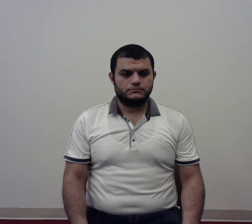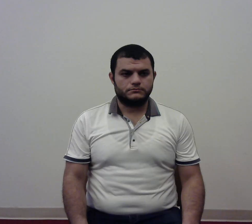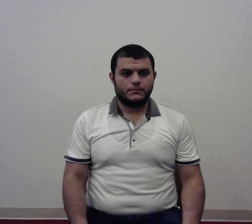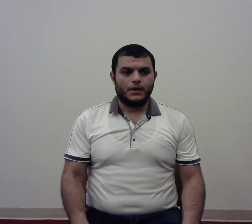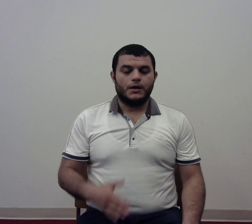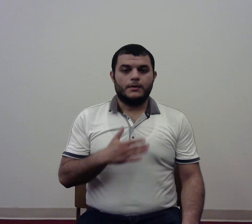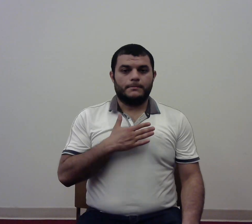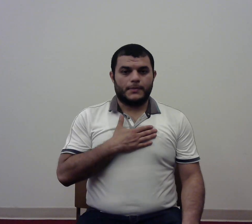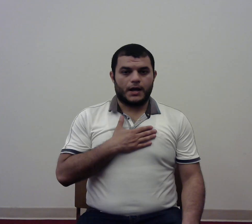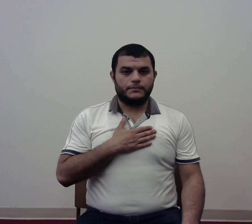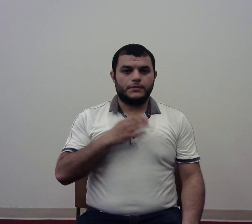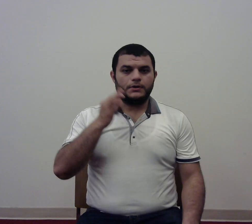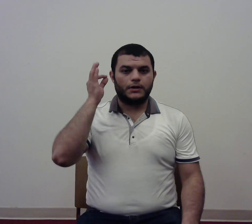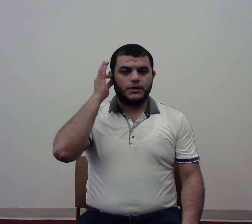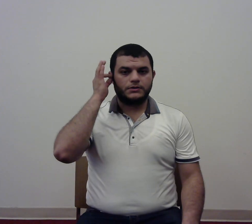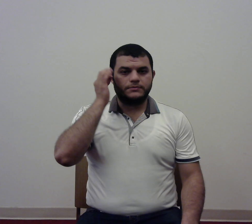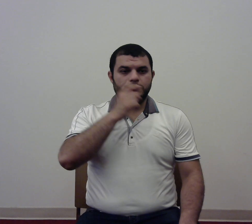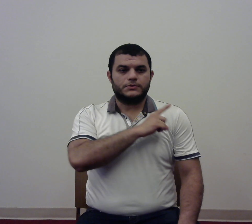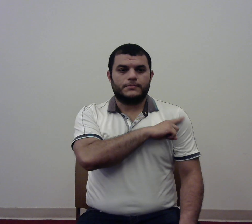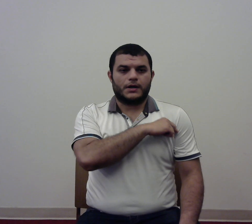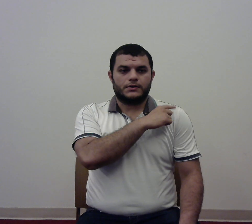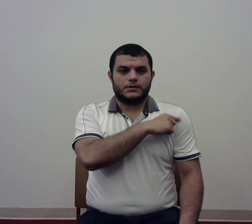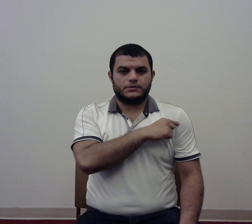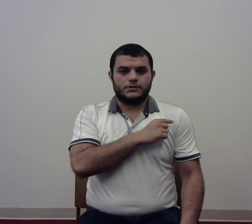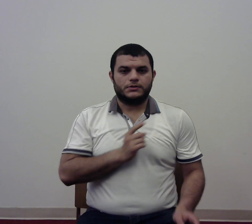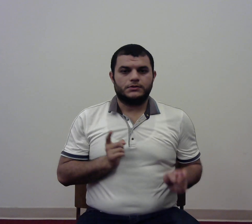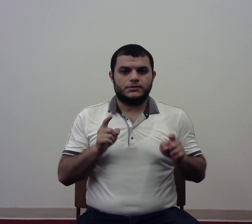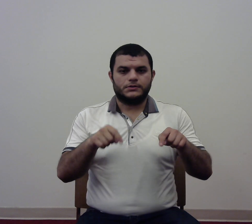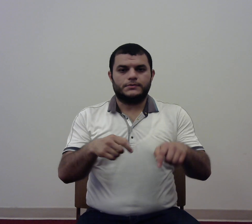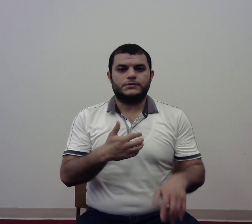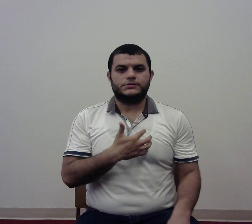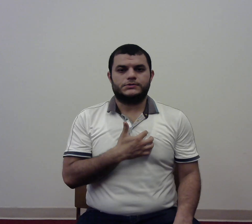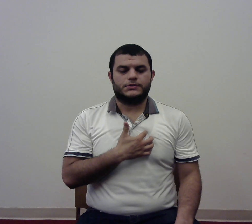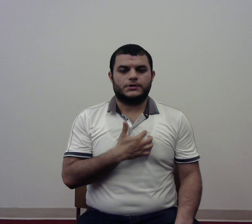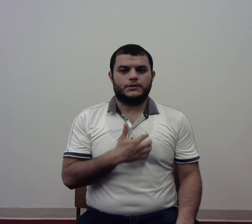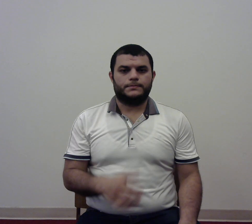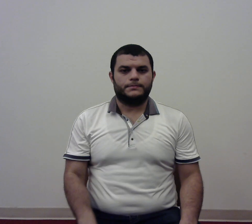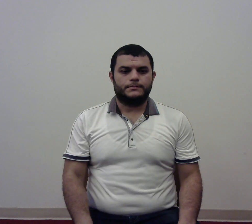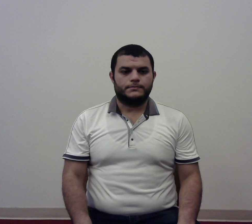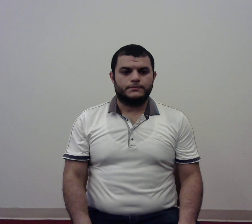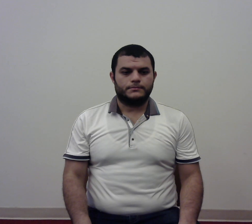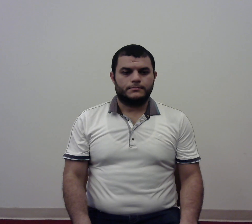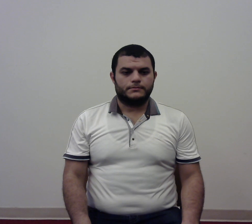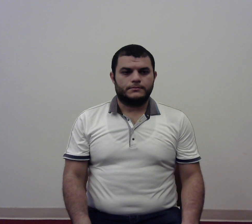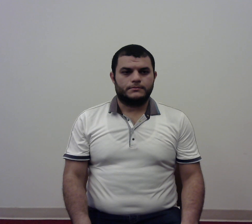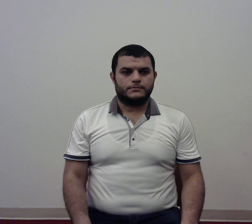Mən tibb məntəqəsinə müraciət etmək istərdim